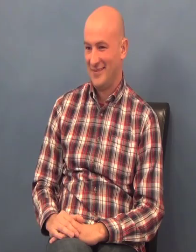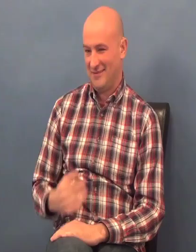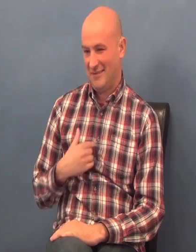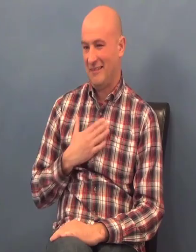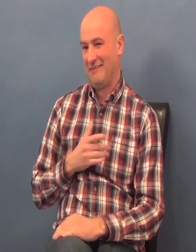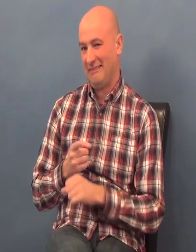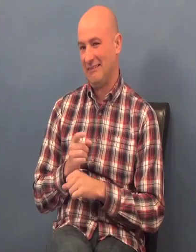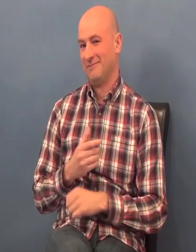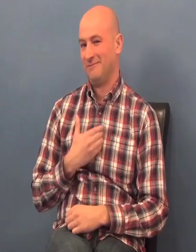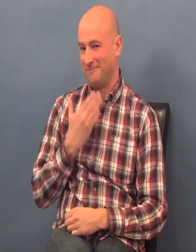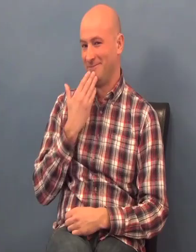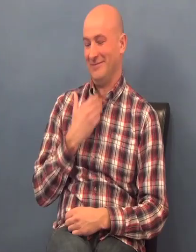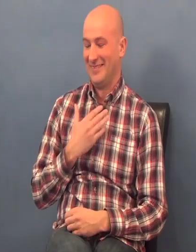Lubię żartować.